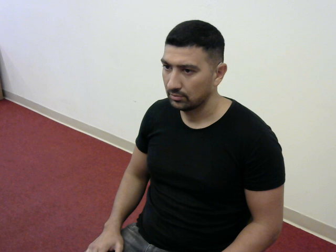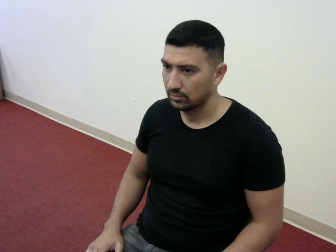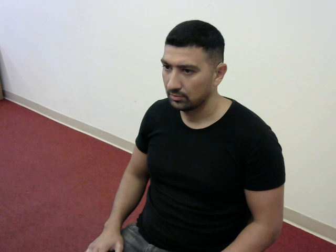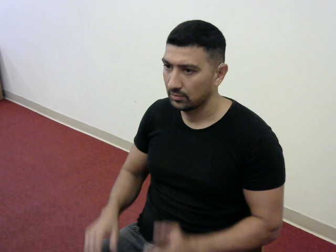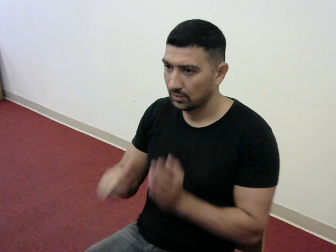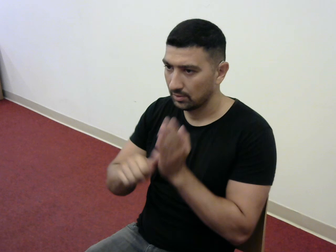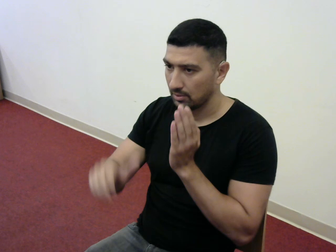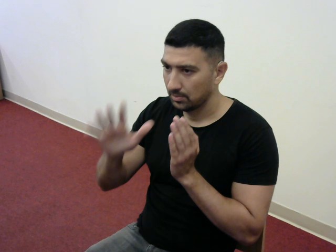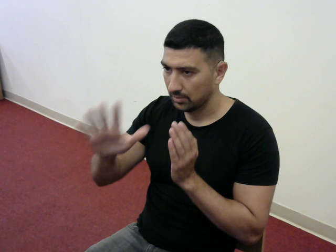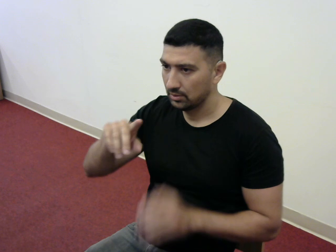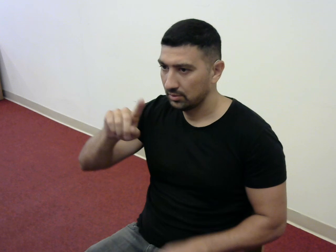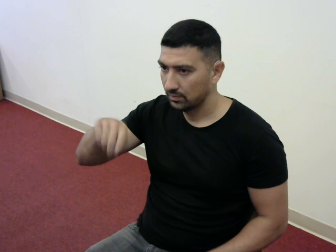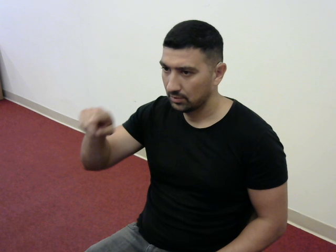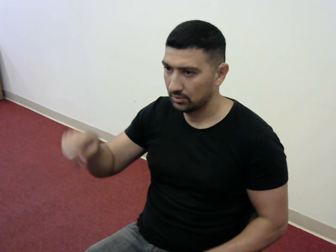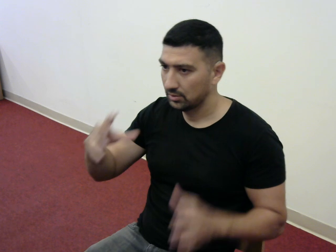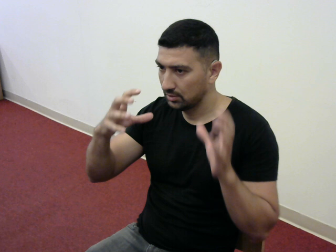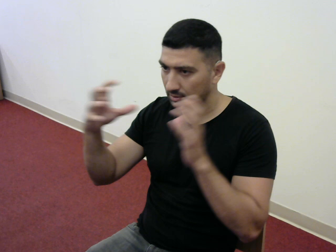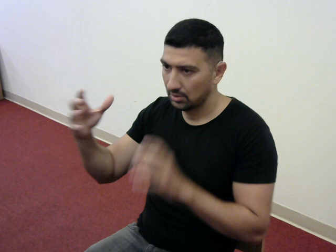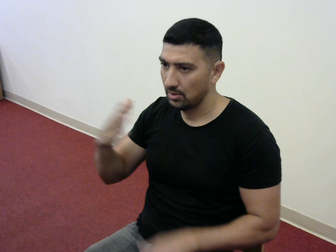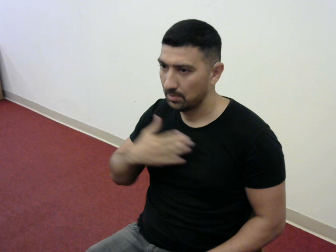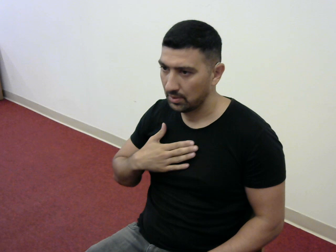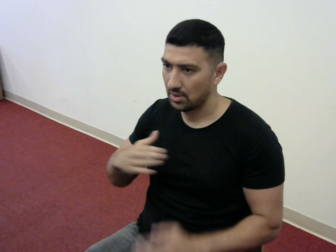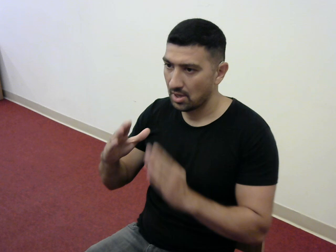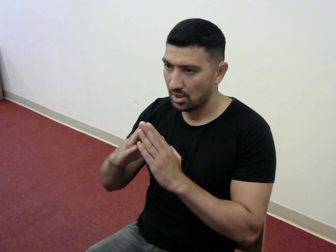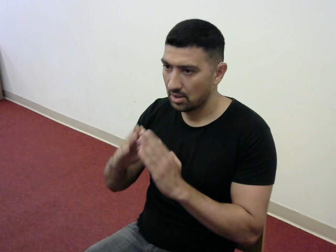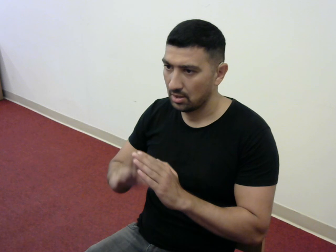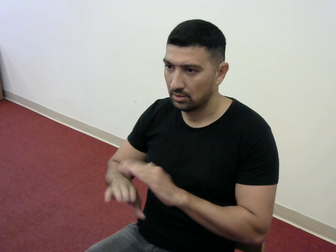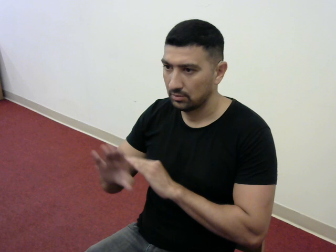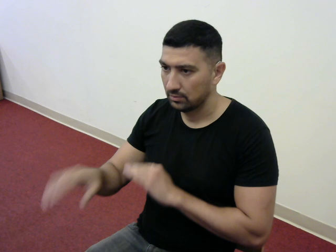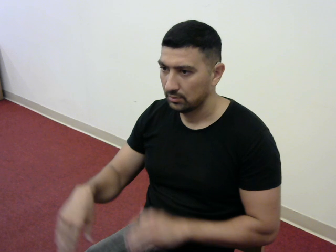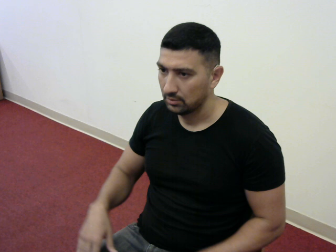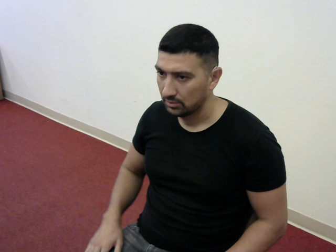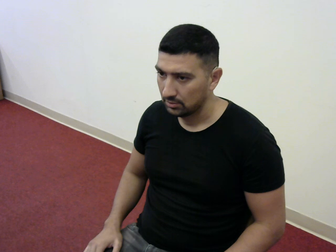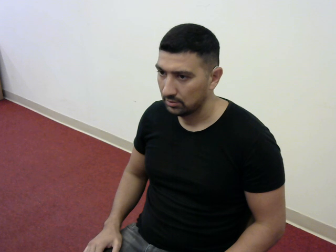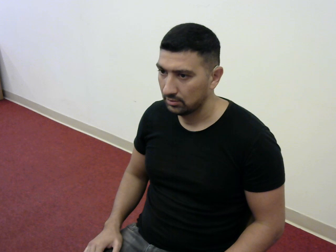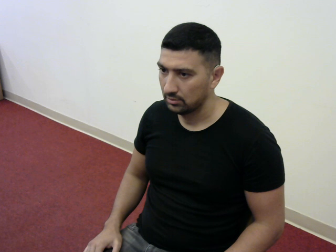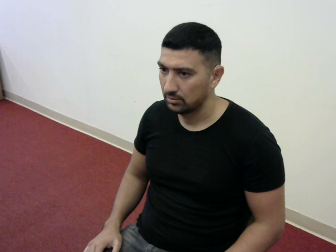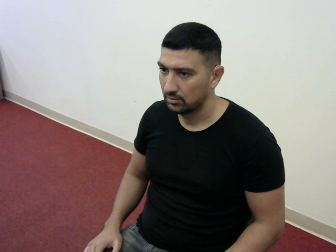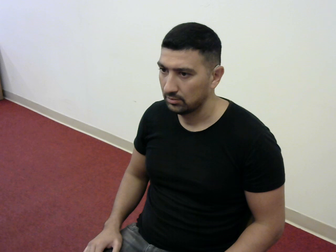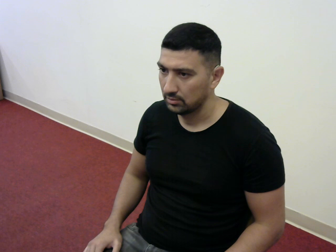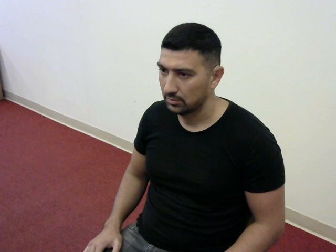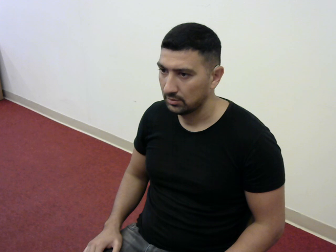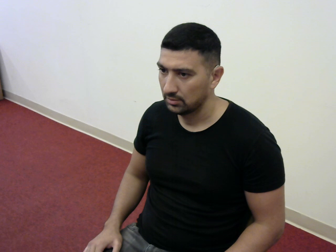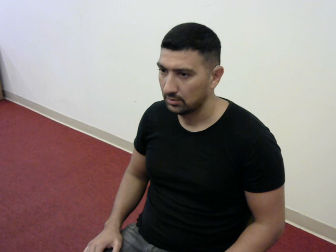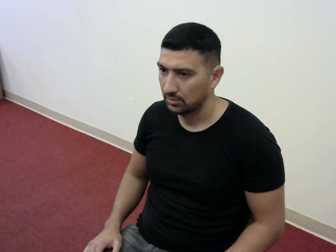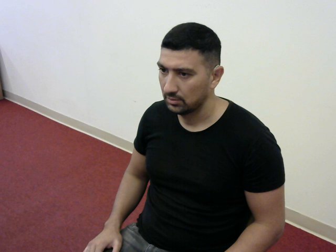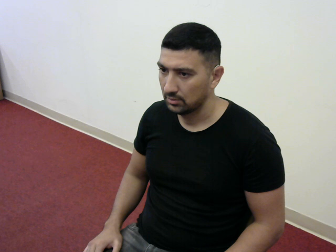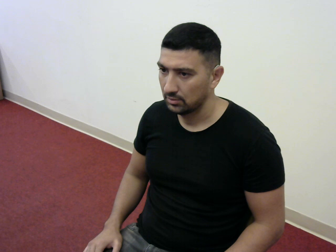65 saylı avtobus mənim evimə gedir